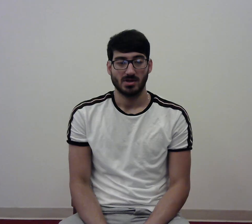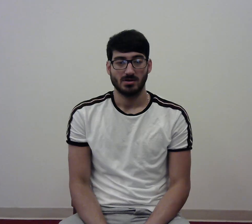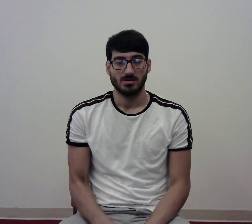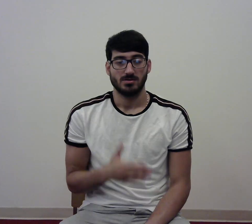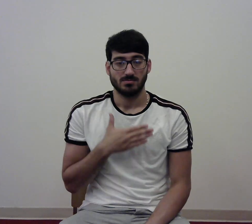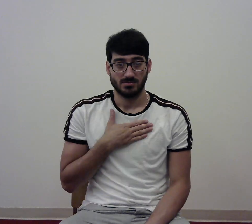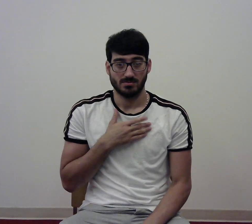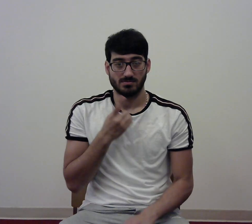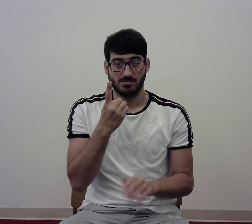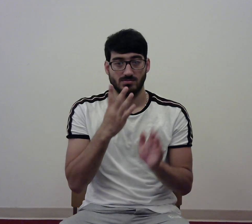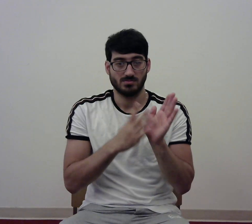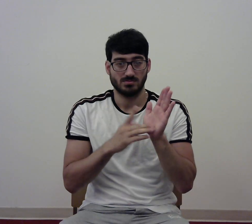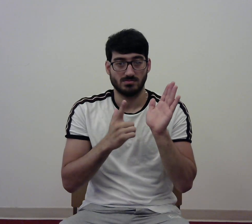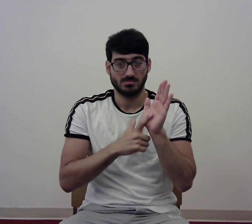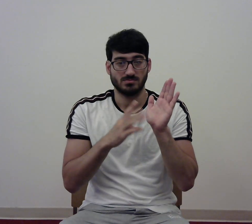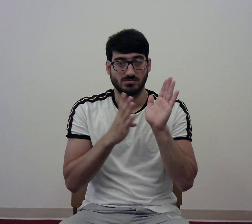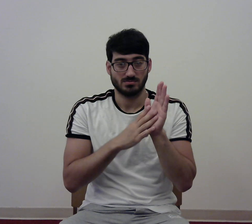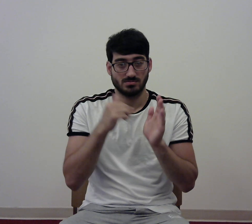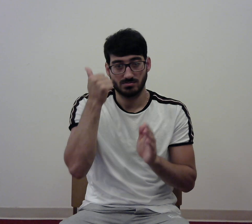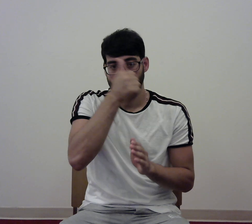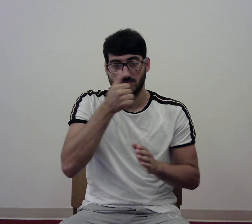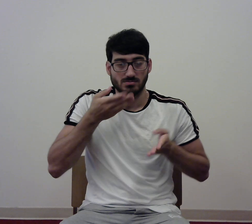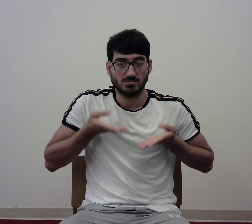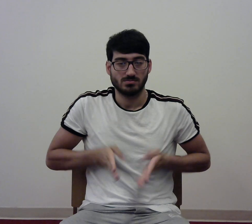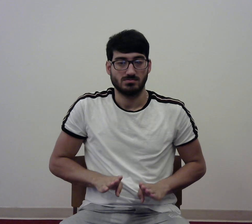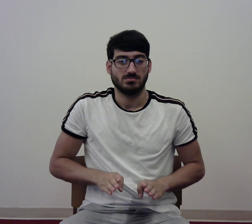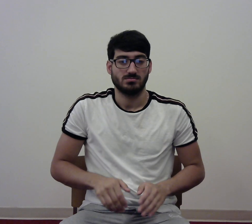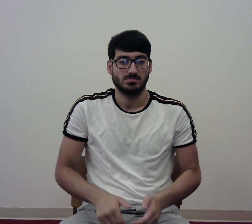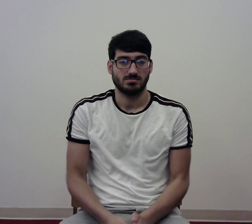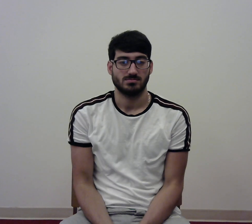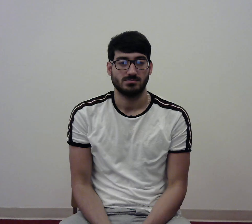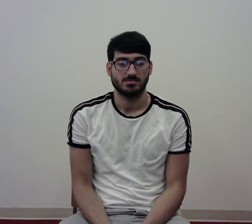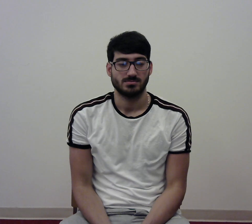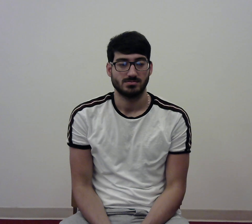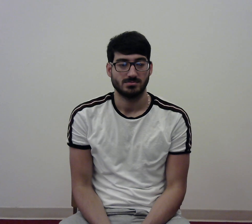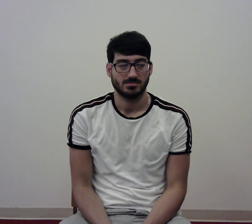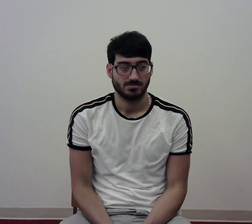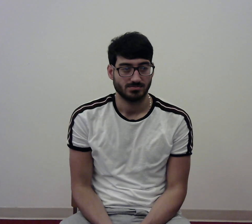Mən 1979-cu ildə anadan olmuşam